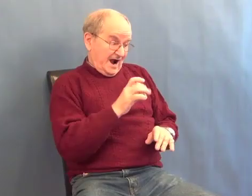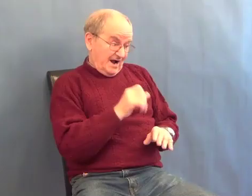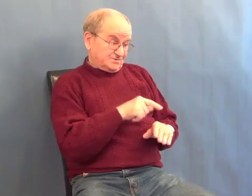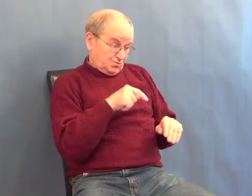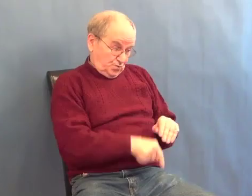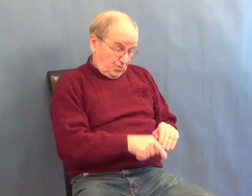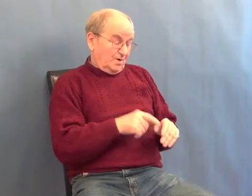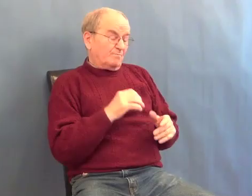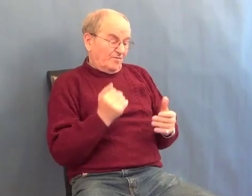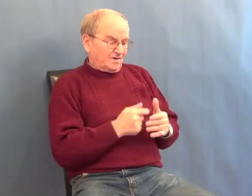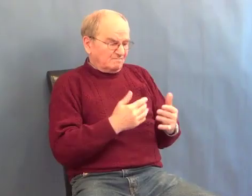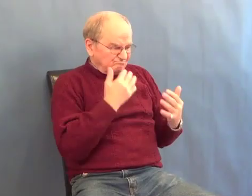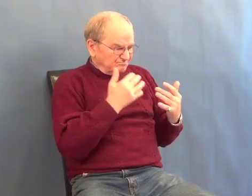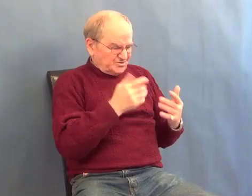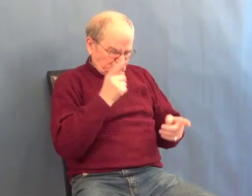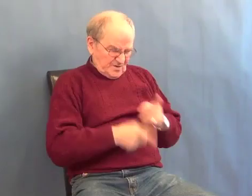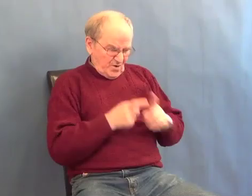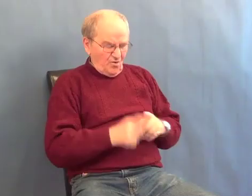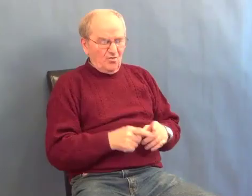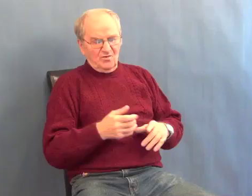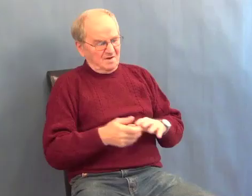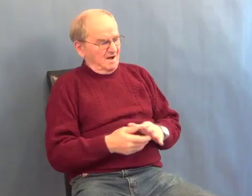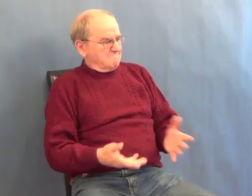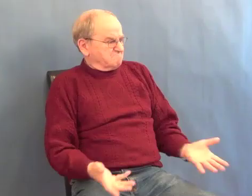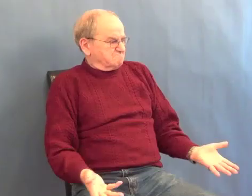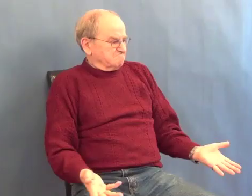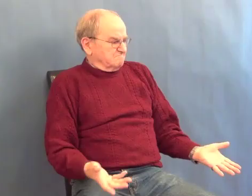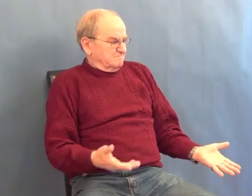Powinno tak być, że jeśli w tym miejscu była kanalizacja gazowa, to powinno było być czuć wyciek gazu i wtedy szybko można by uciec, a tak to...